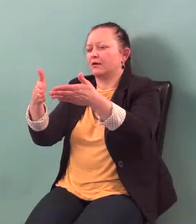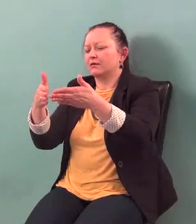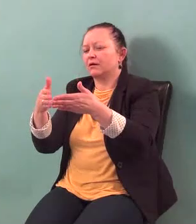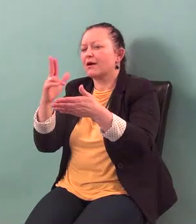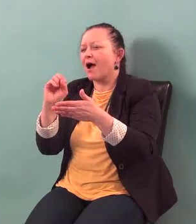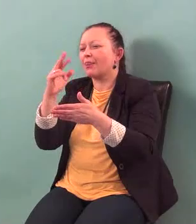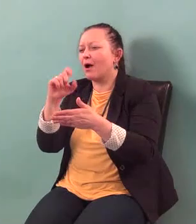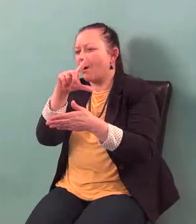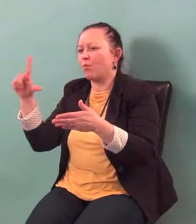Kanał.